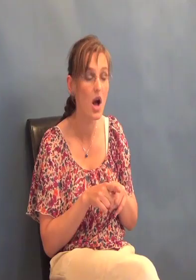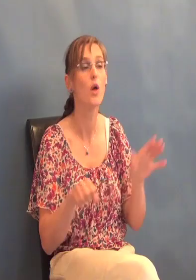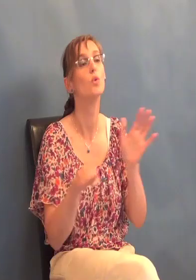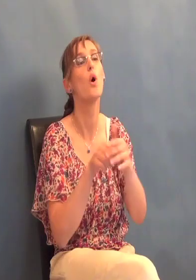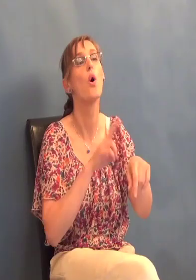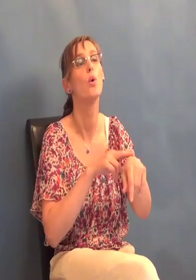Do której?